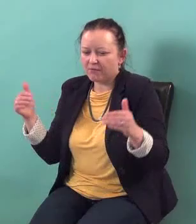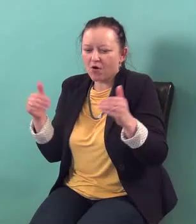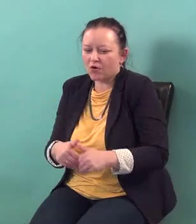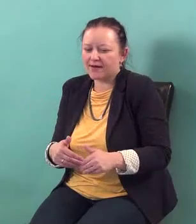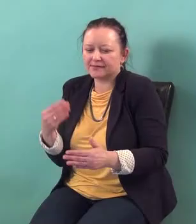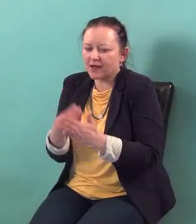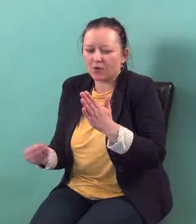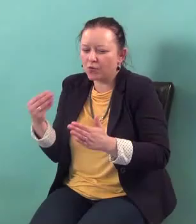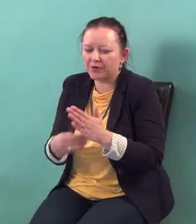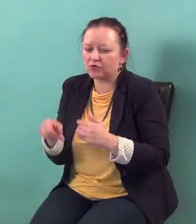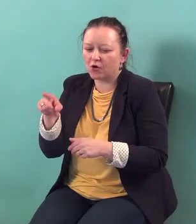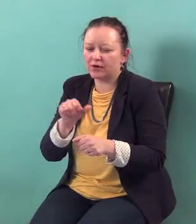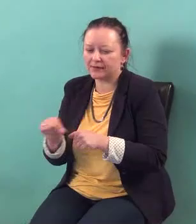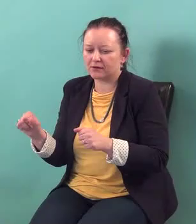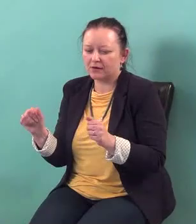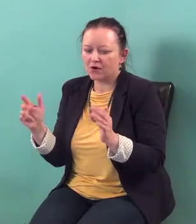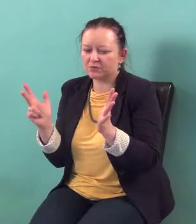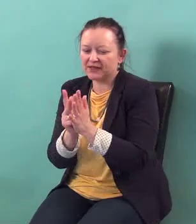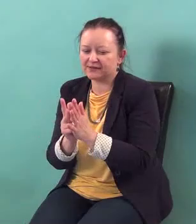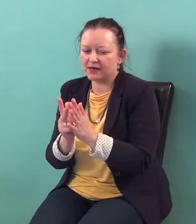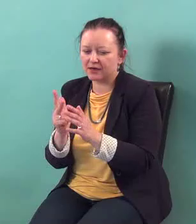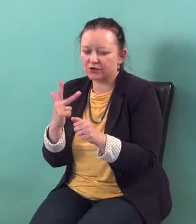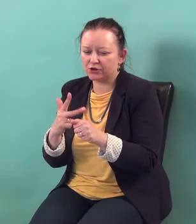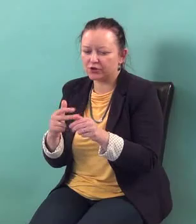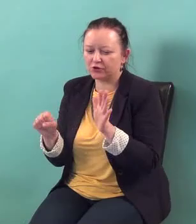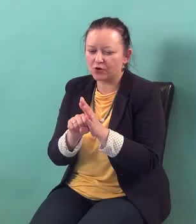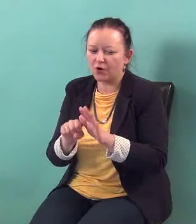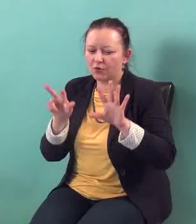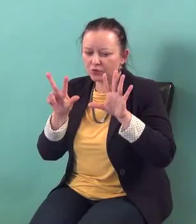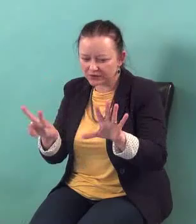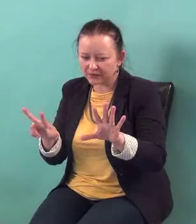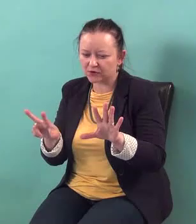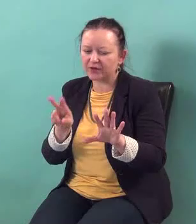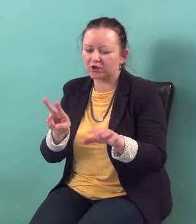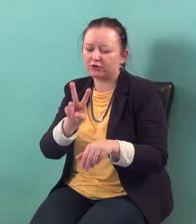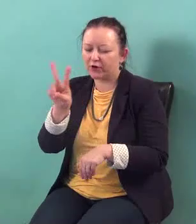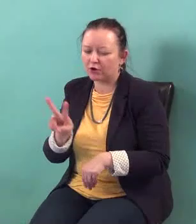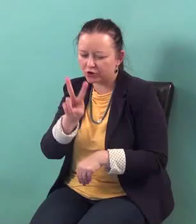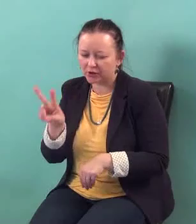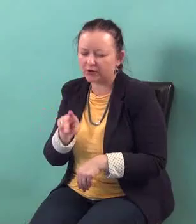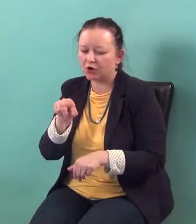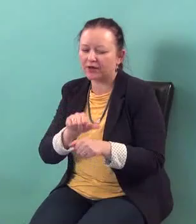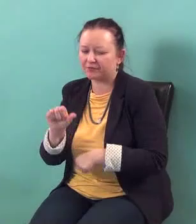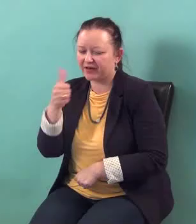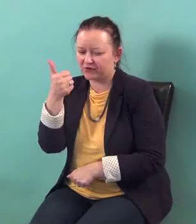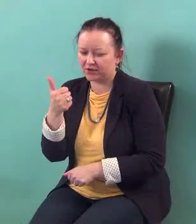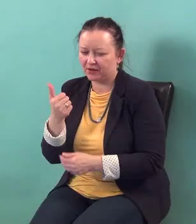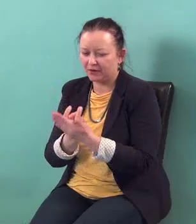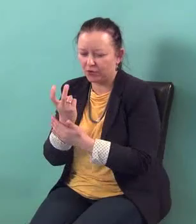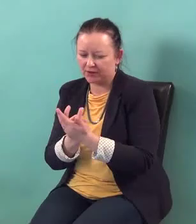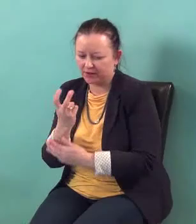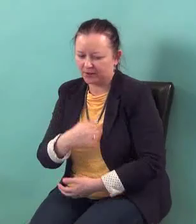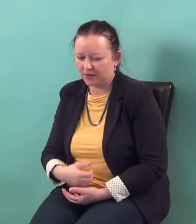Może na zakupach będę od osiemnastej trzydzieści do ósmej, czyli dwie godziny, to będzie pierwszego lutego.